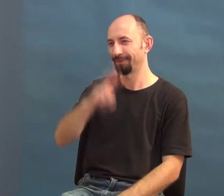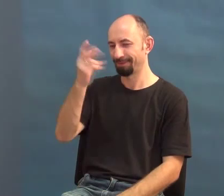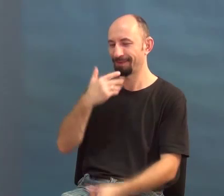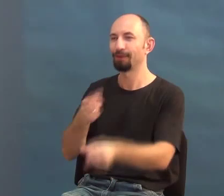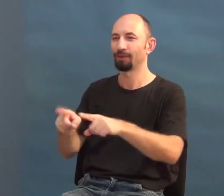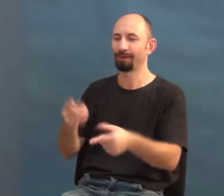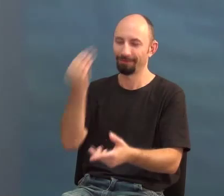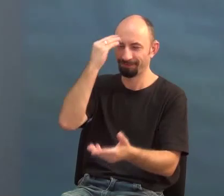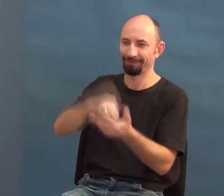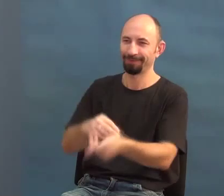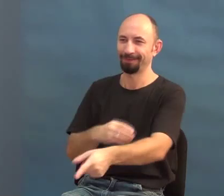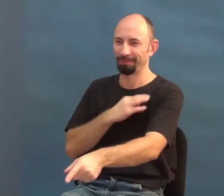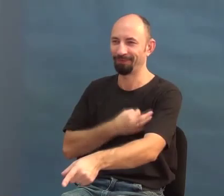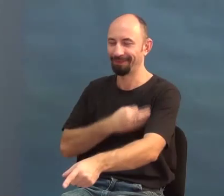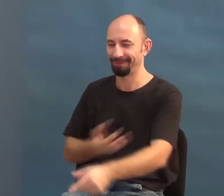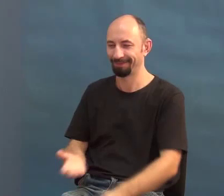Znak jest wymyślony.